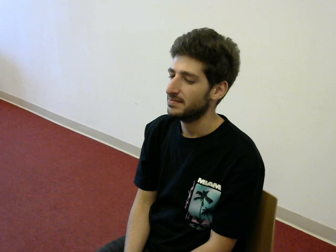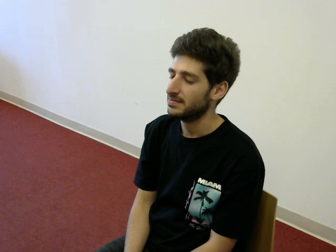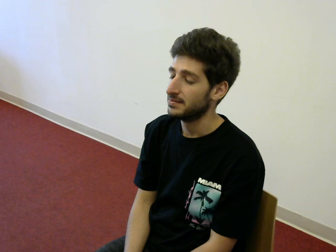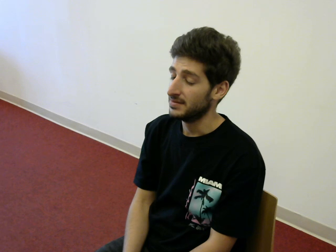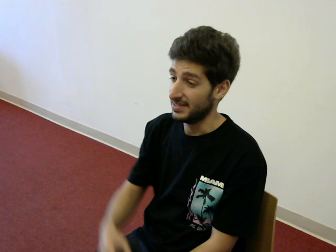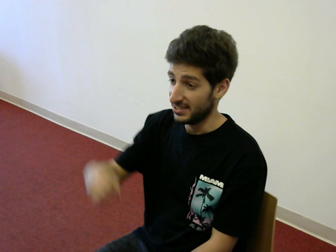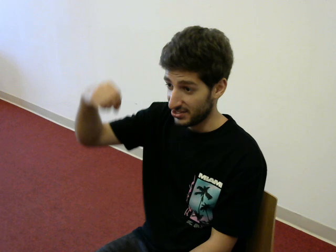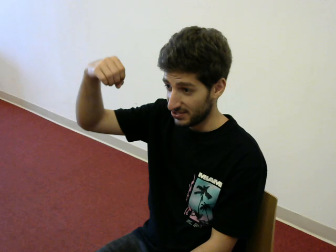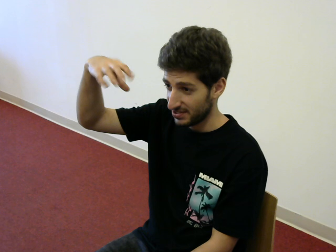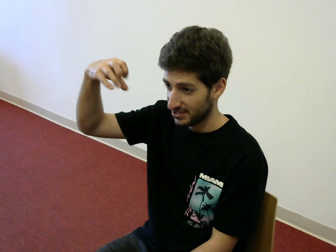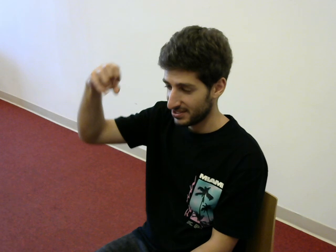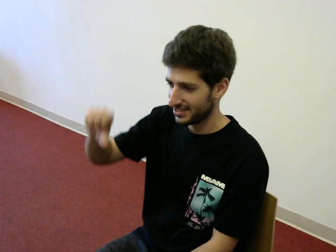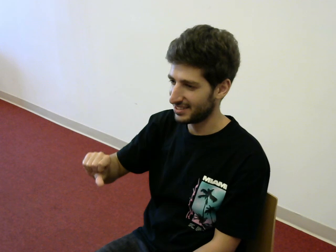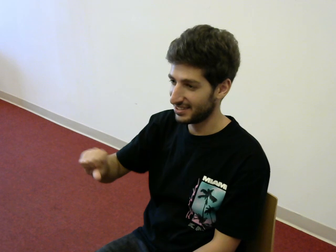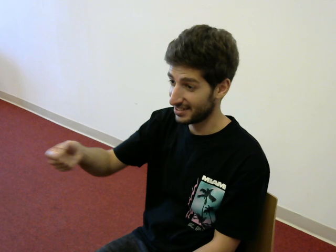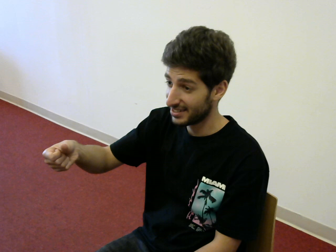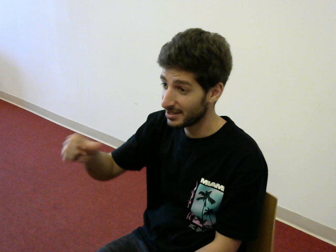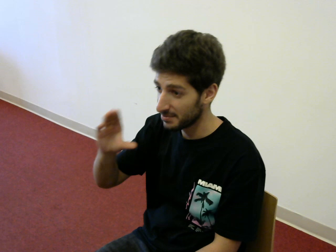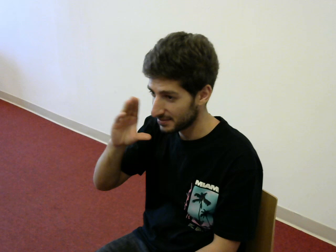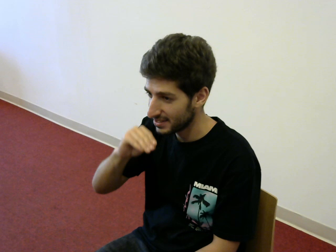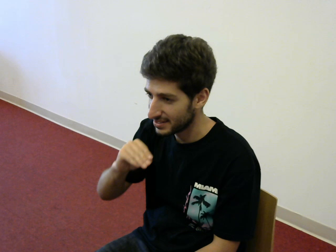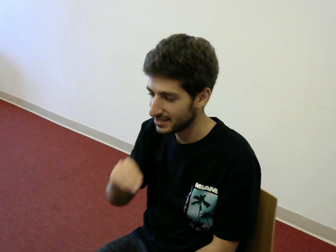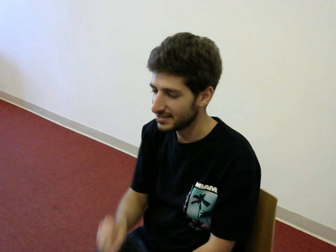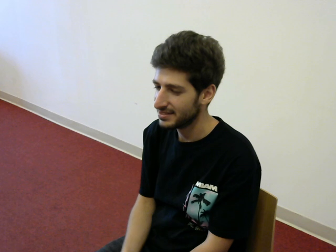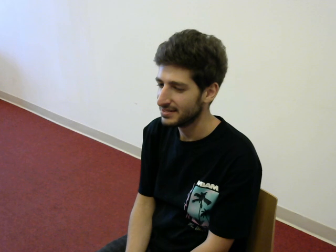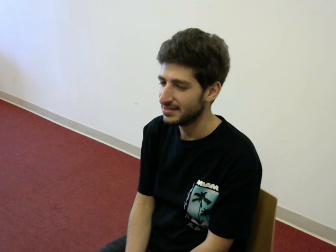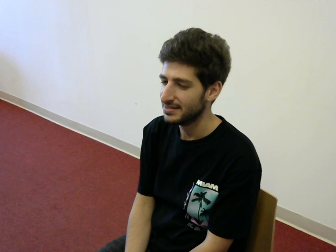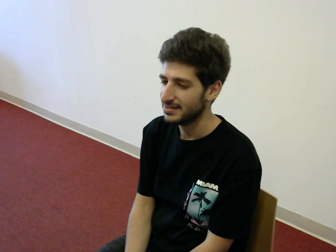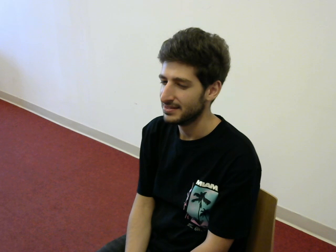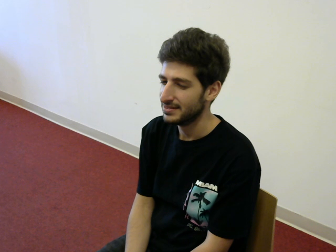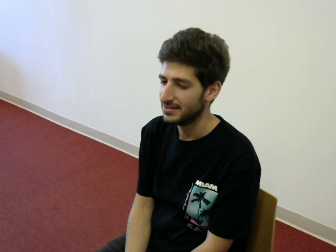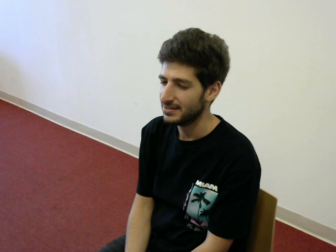İşığı yandırmaq olarmı?